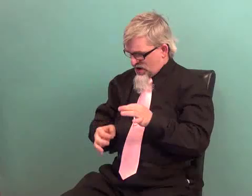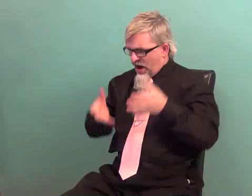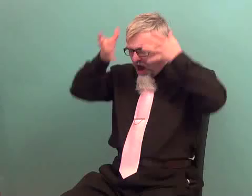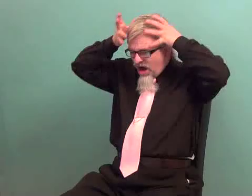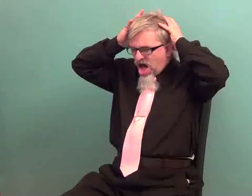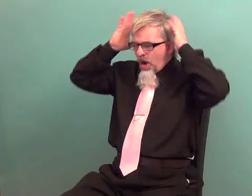Kask.